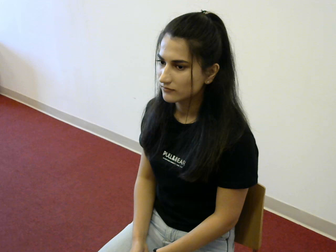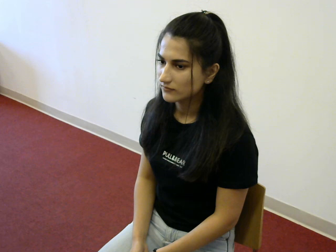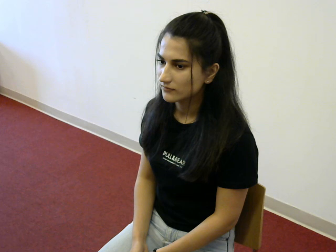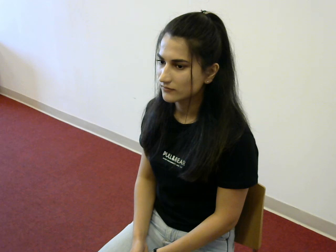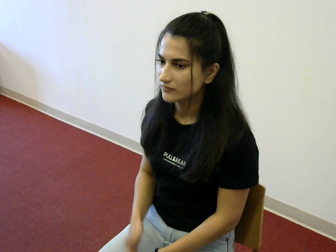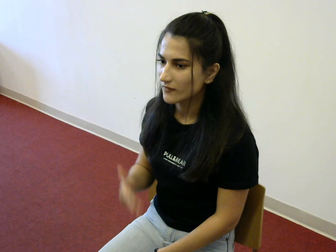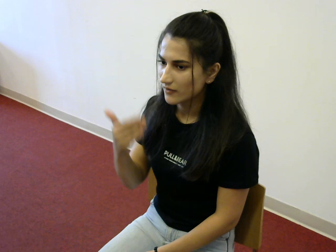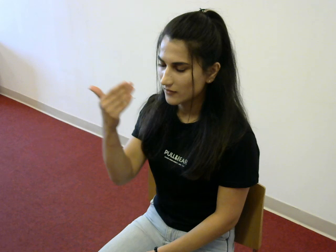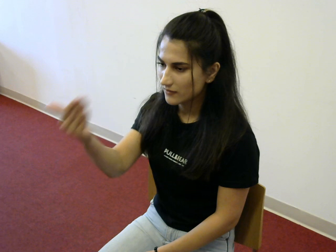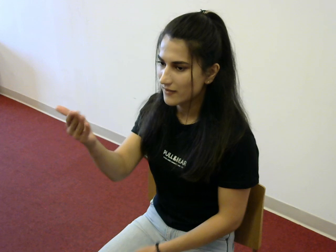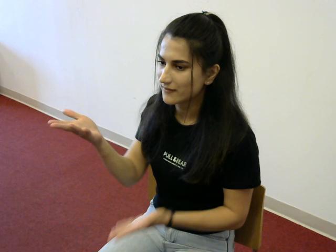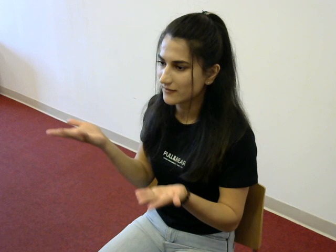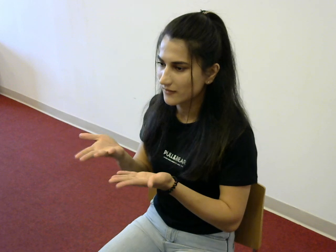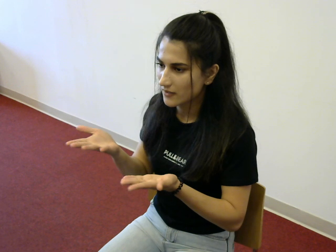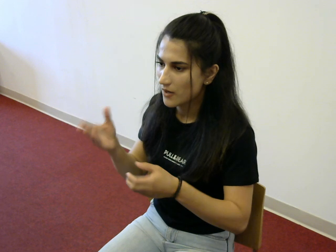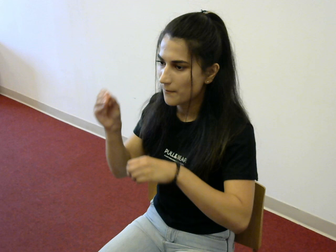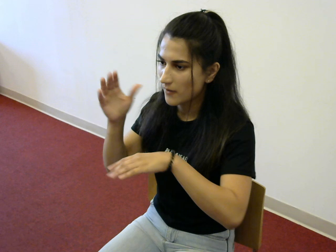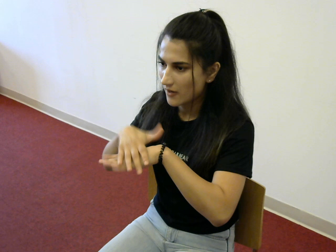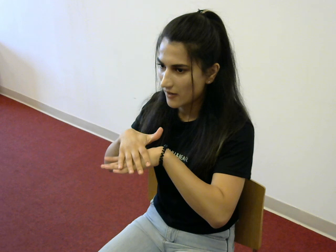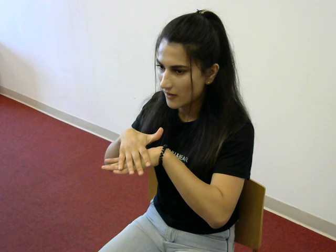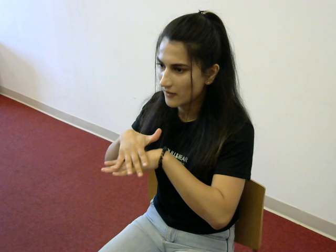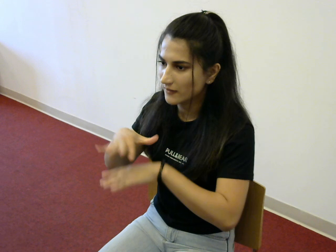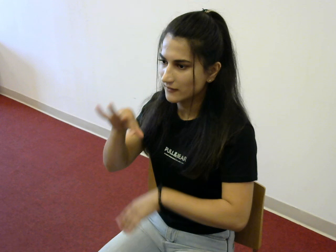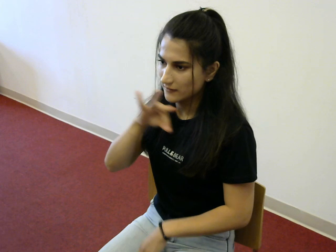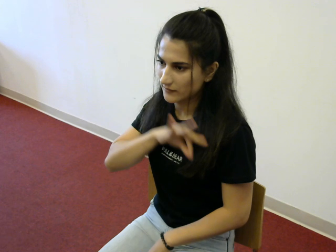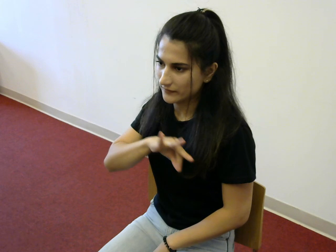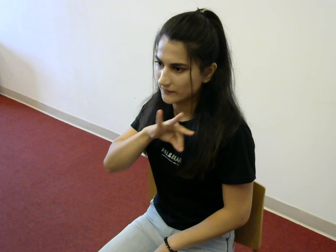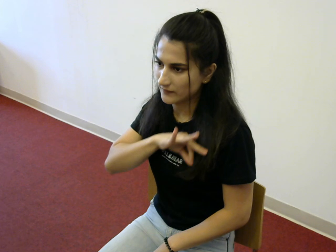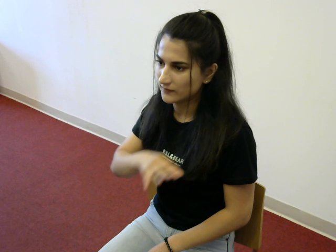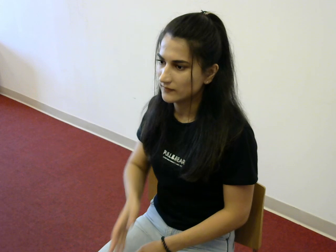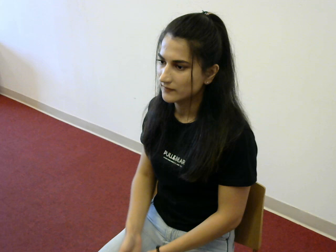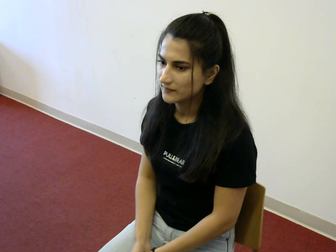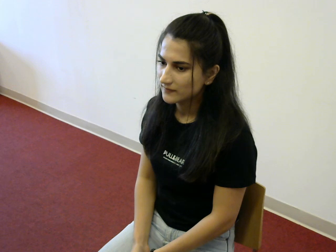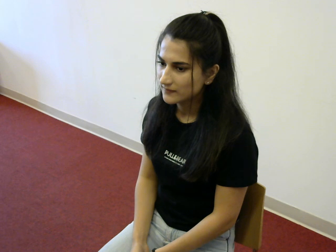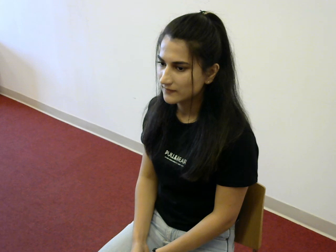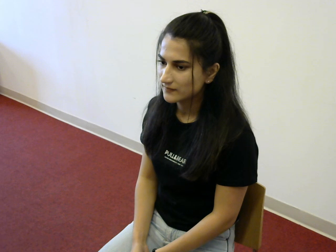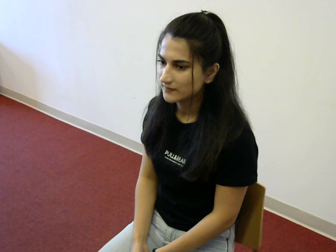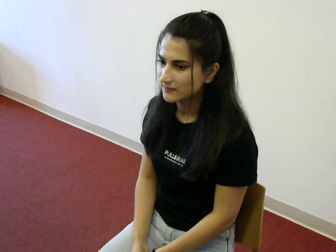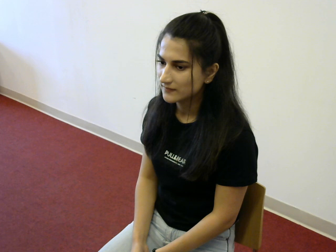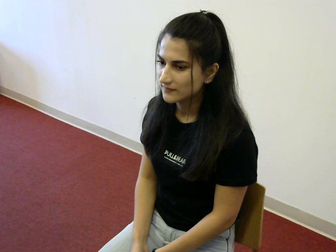Siz hansı bankın müştərisisiniz?